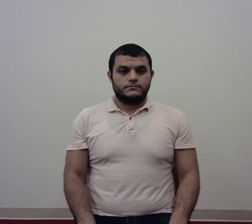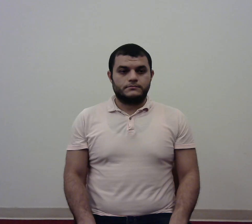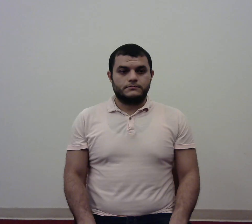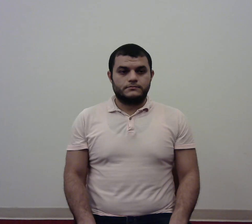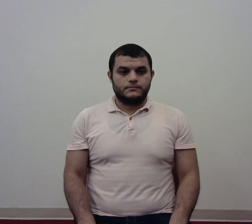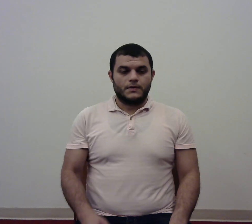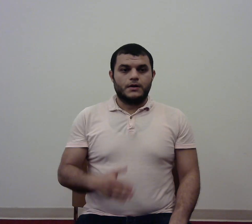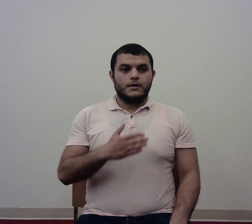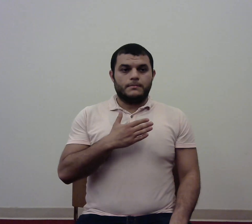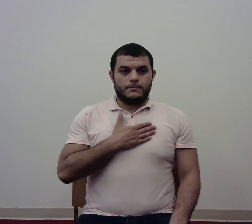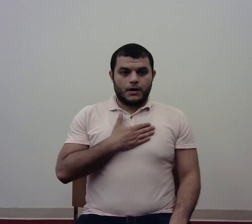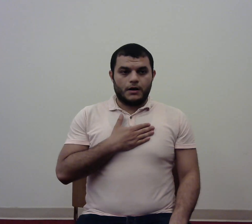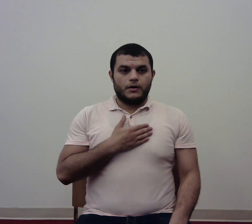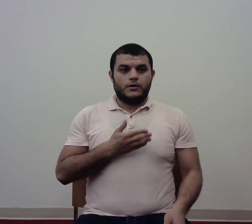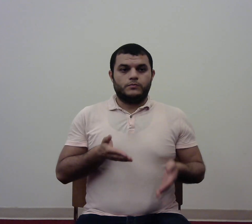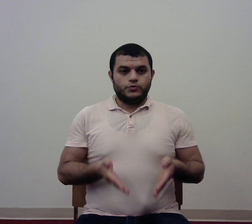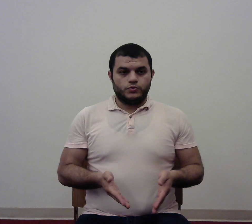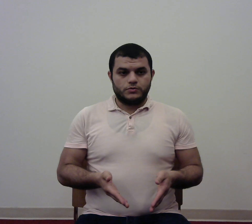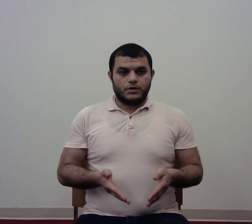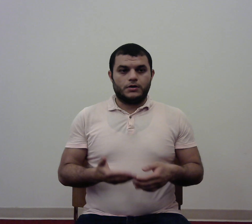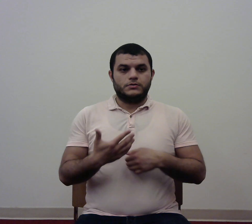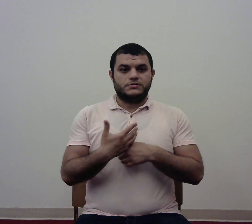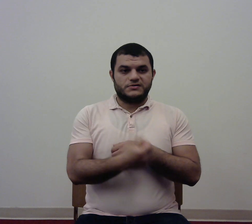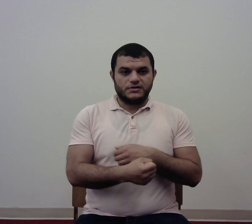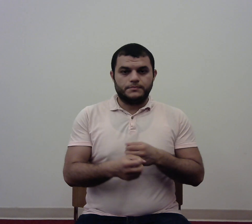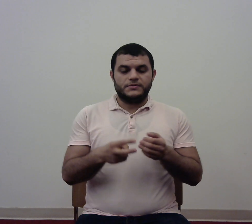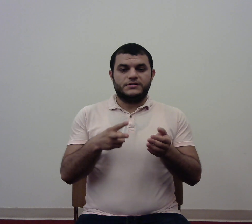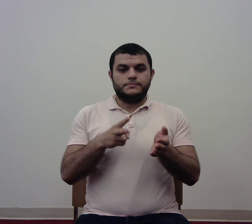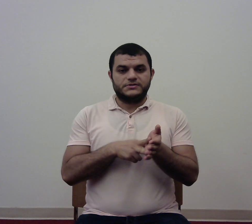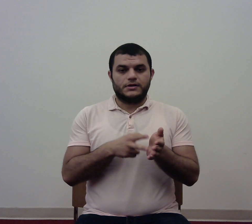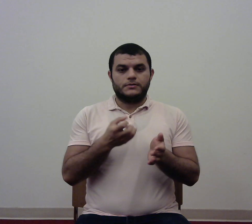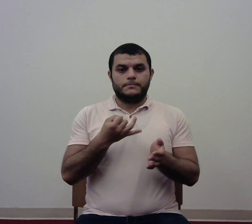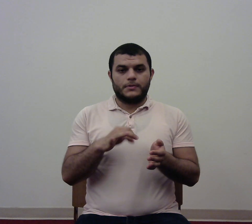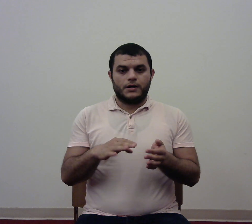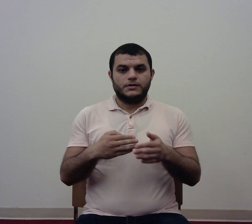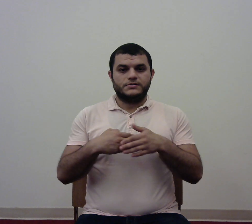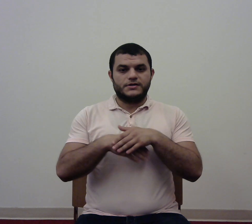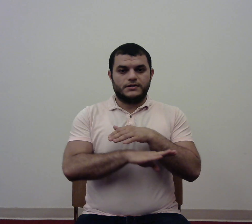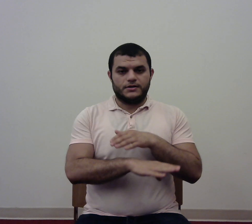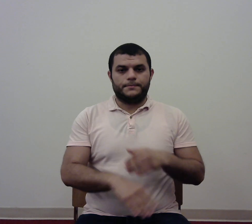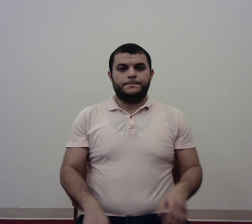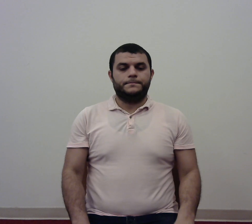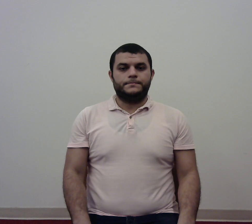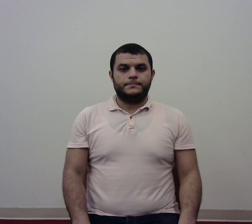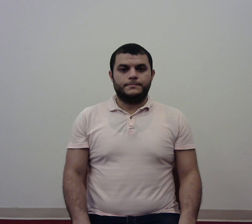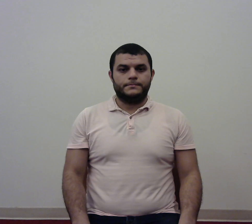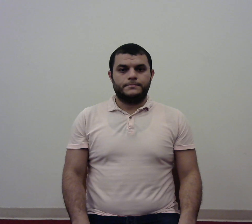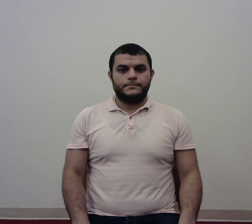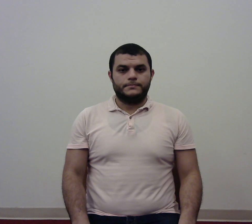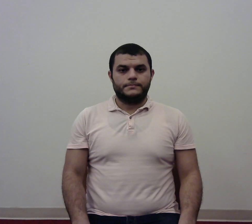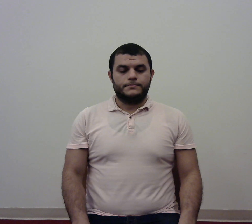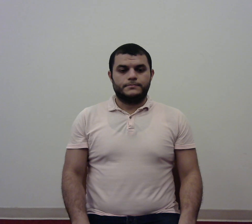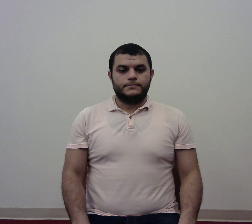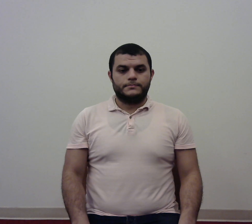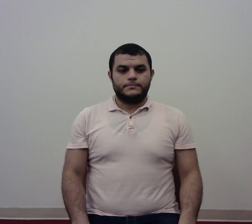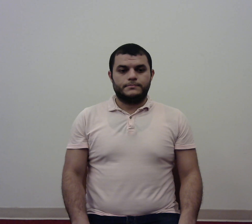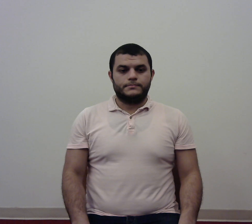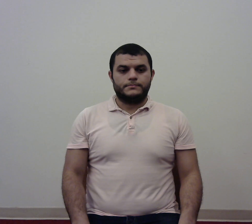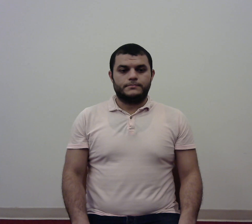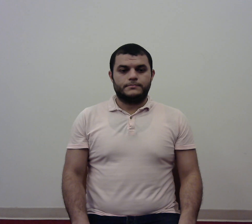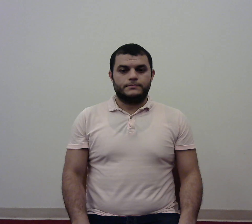Mən burdan çıxıb 28 maya gedəcəm